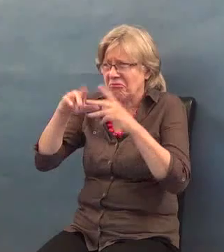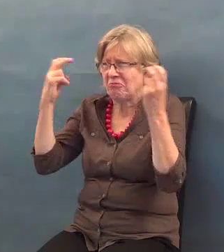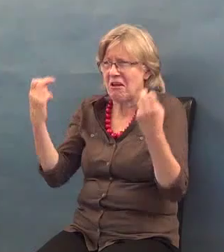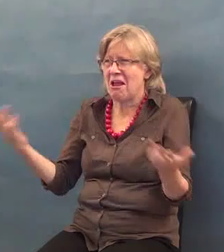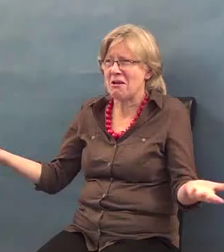Siedzę w domu.